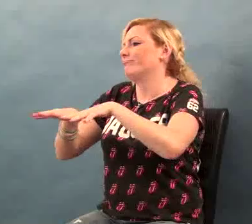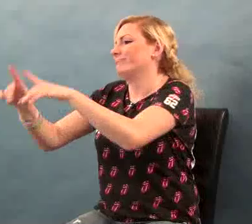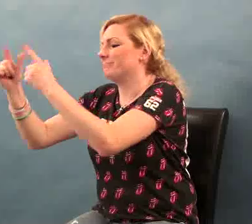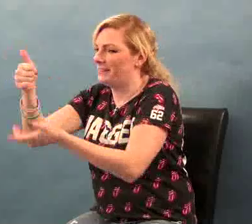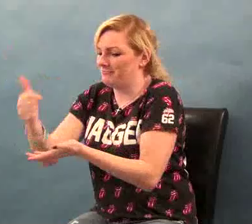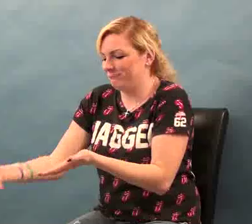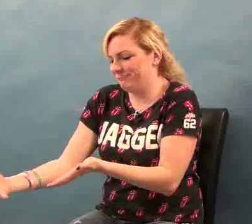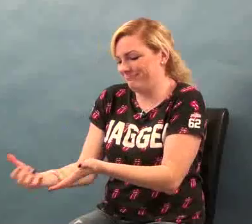Chłopiec wziął żabę.